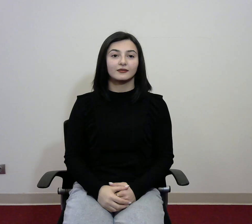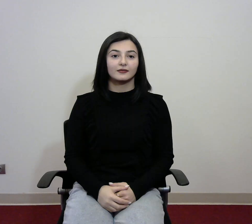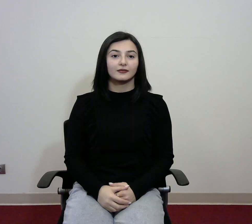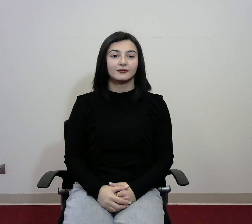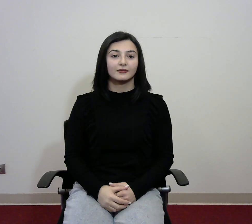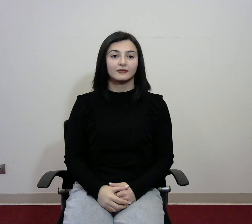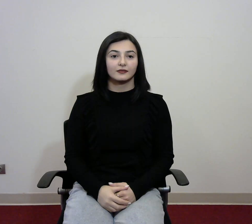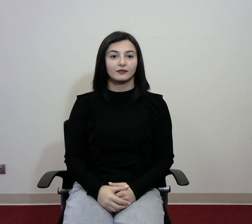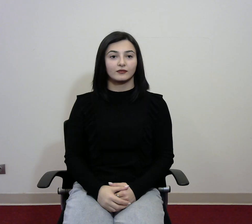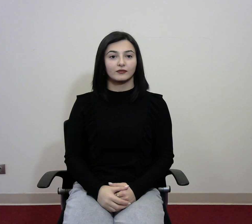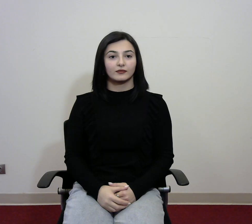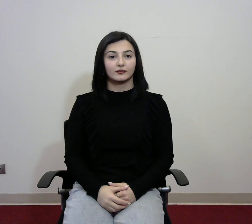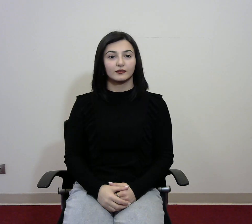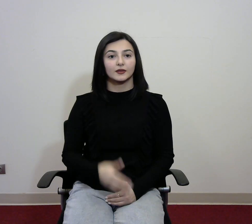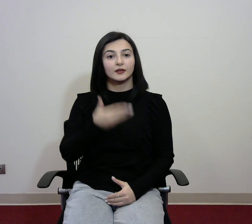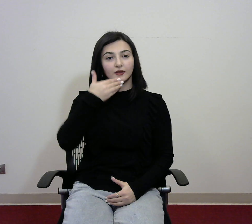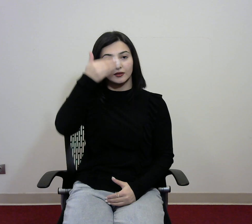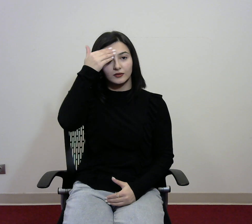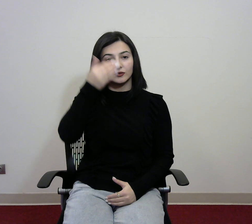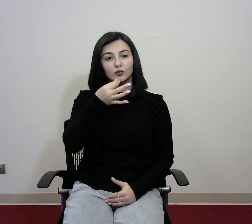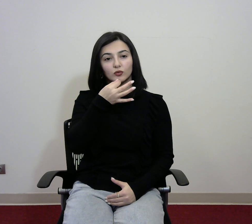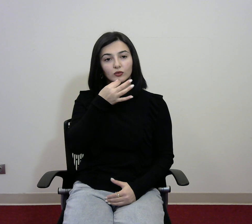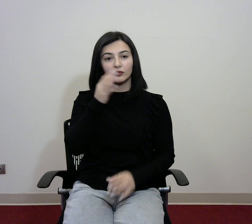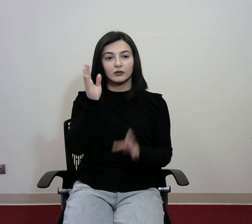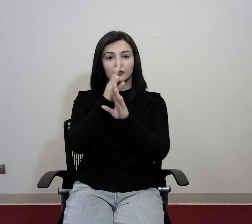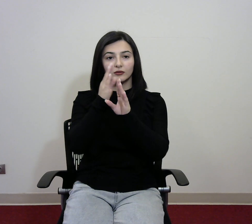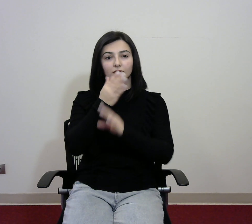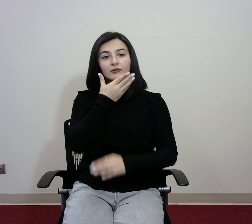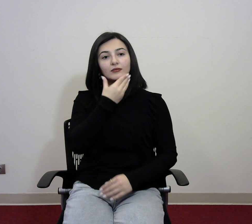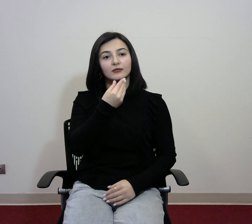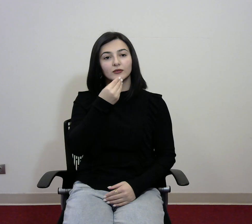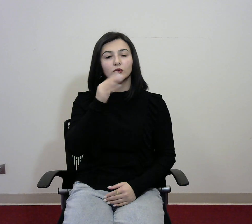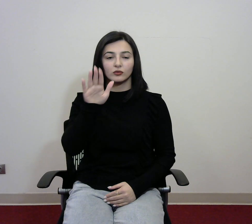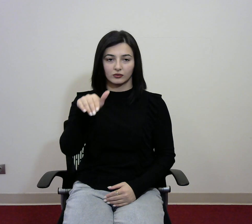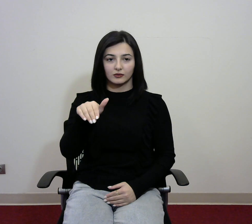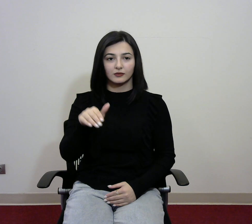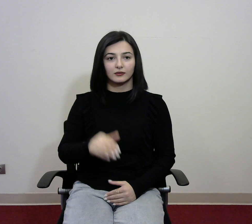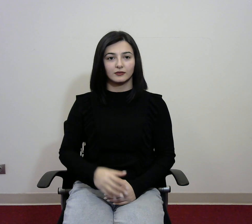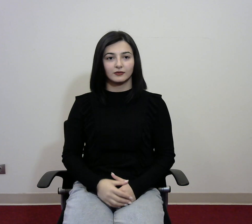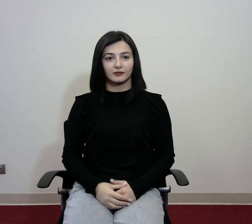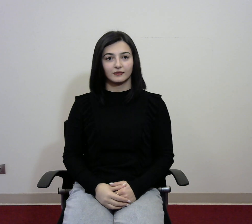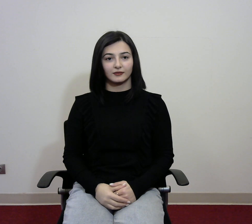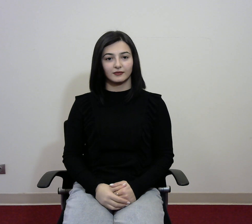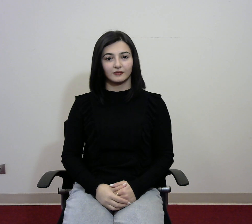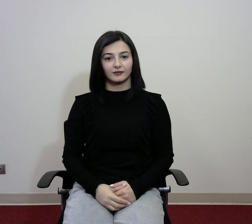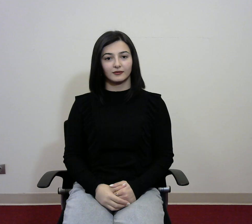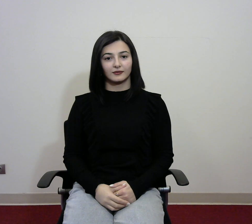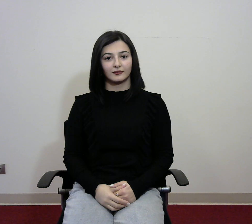Yazda havalar qəşəng olur